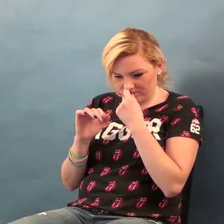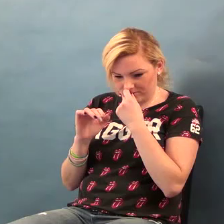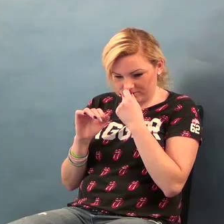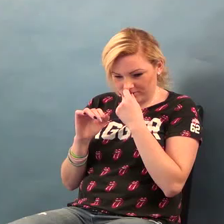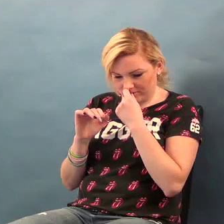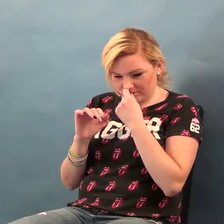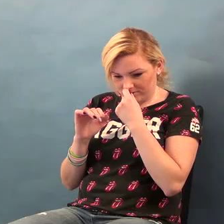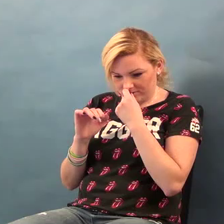Codziennie.